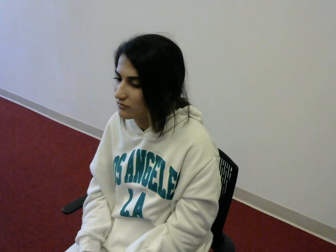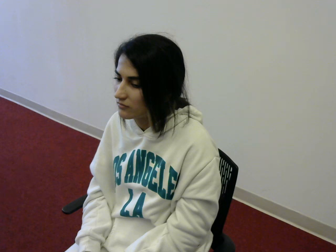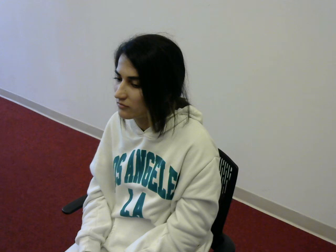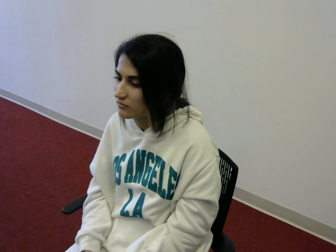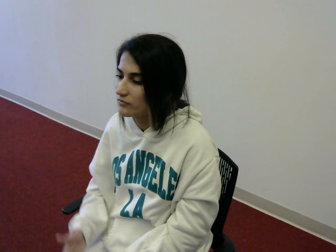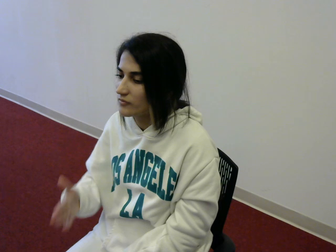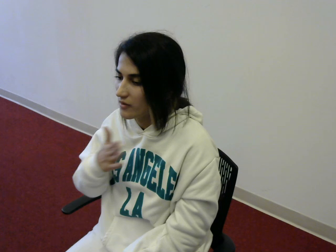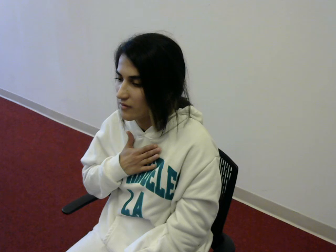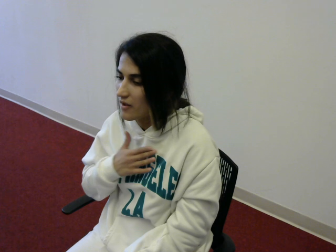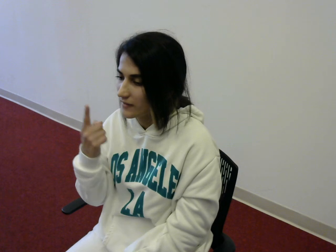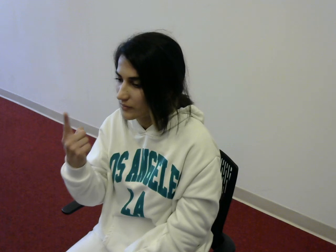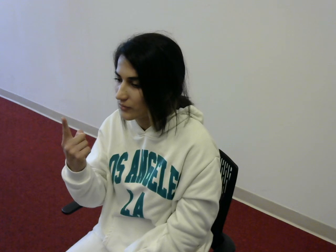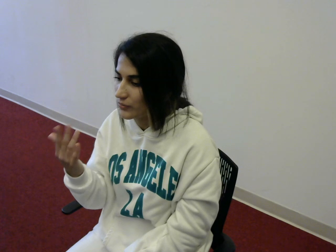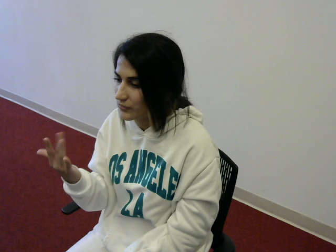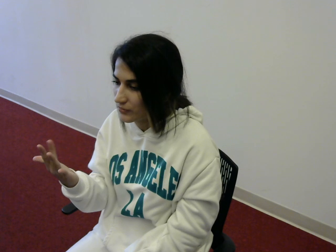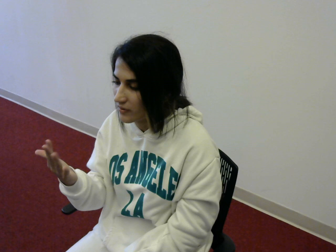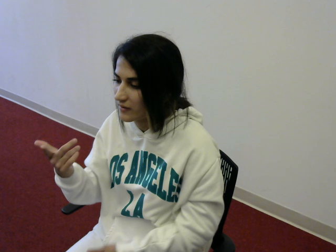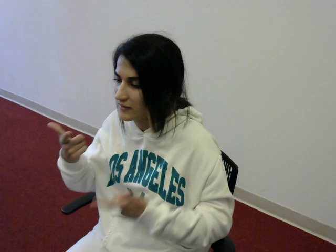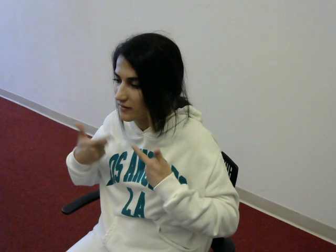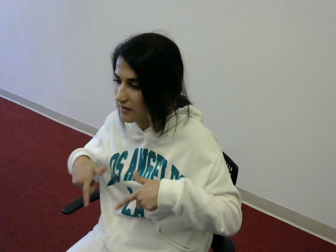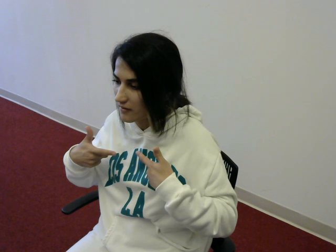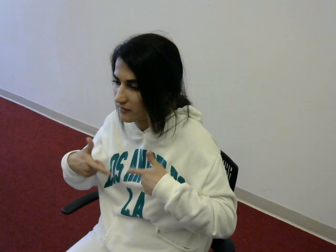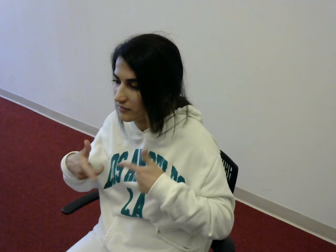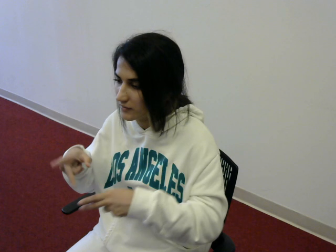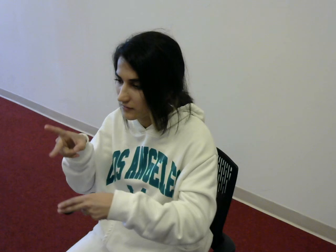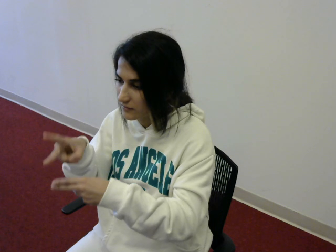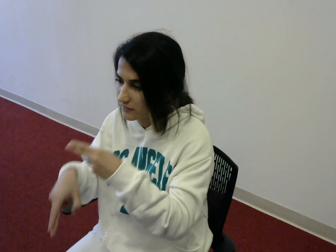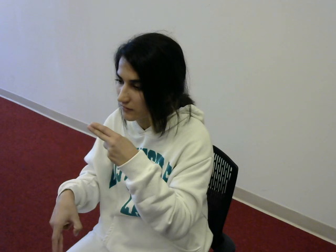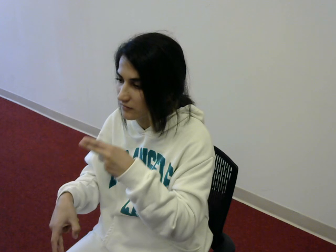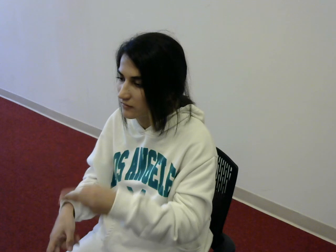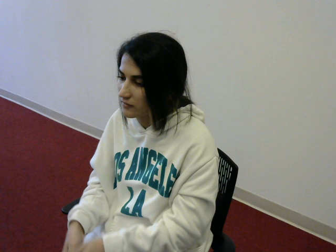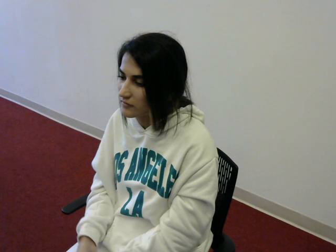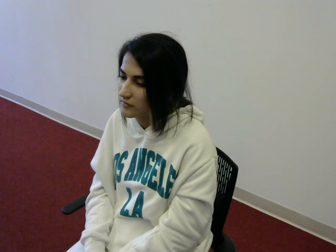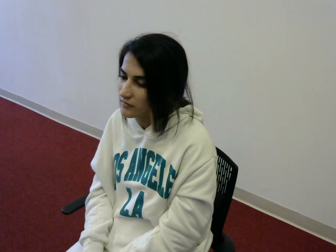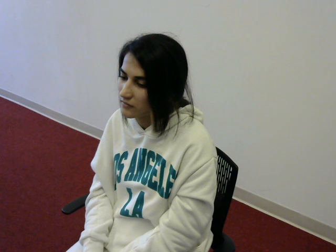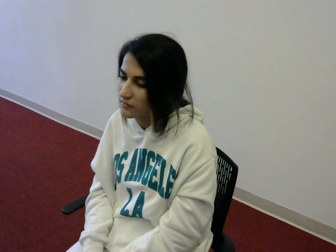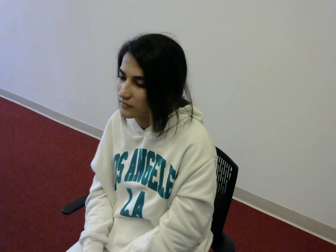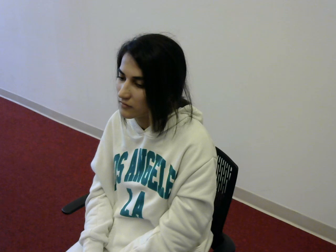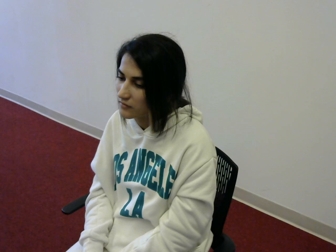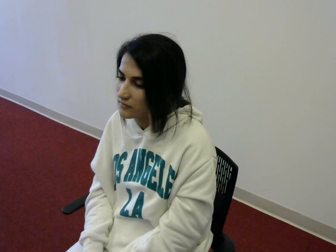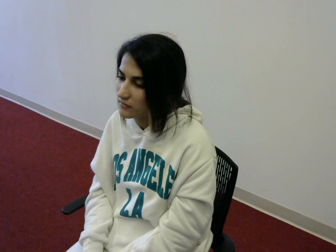Mən bir neçə imtahandan kəsildim